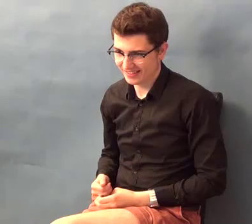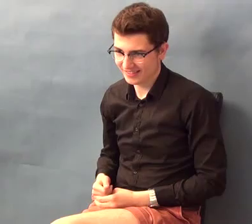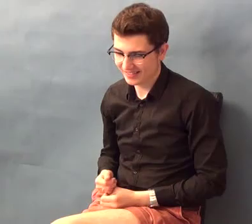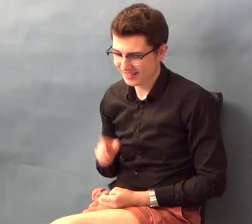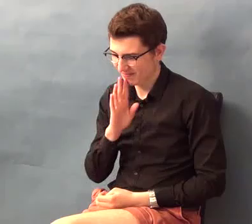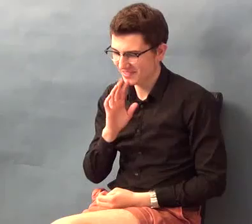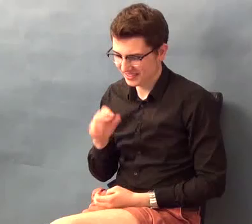Chyba tak.